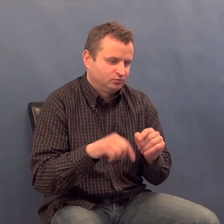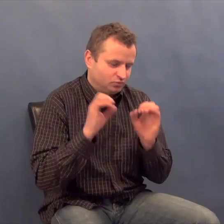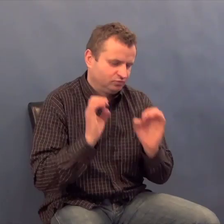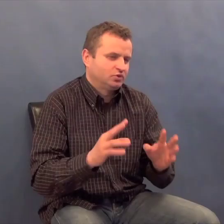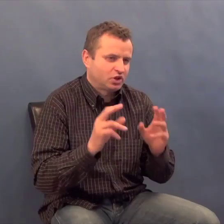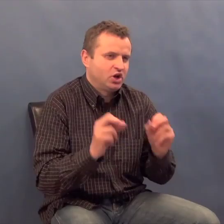Dobrze.